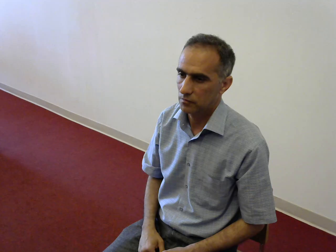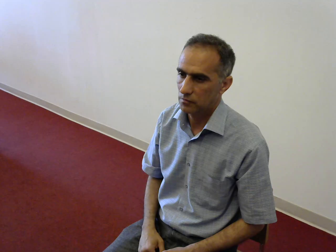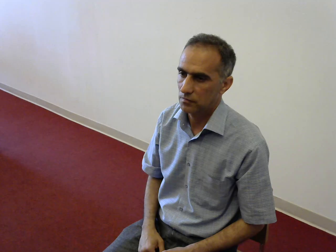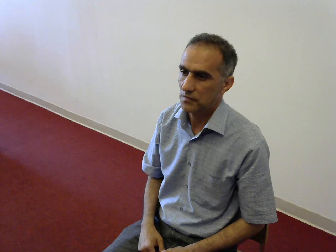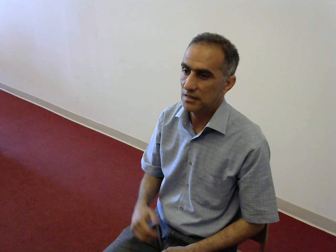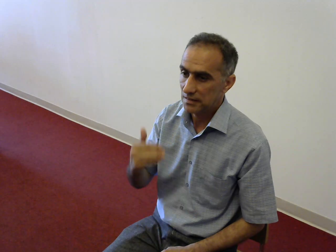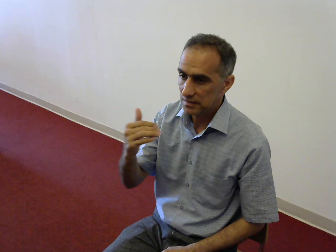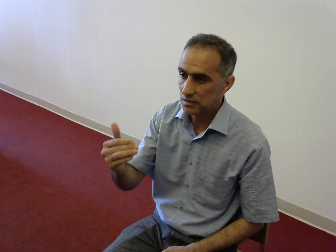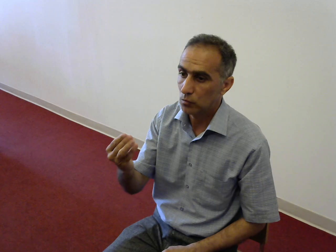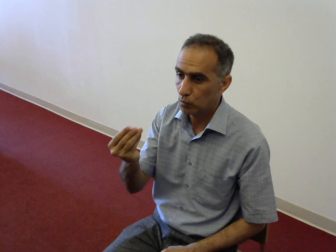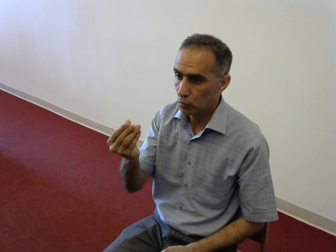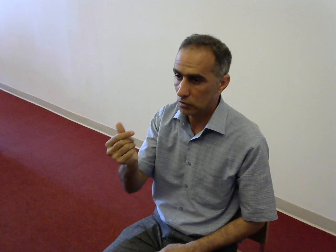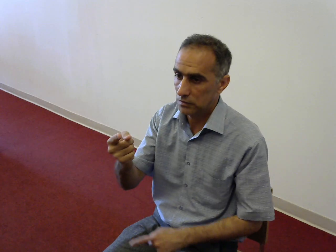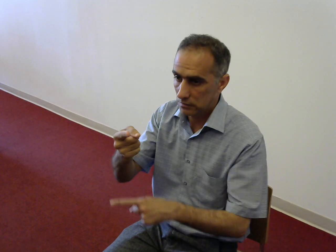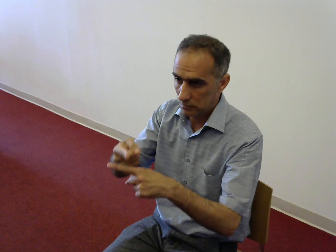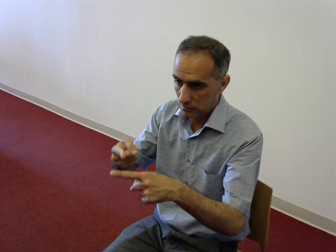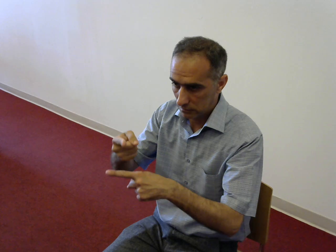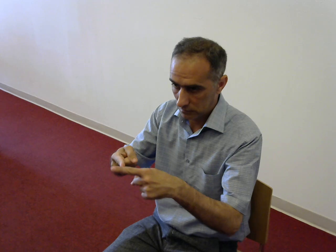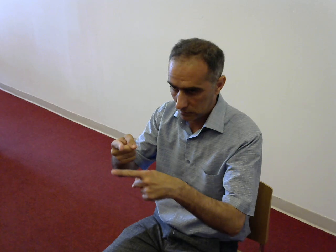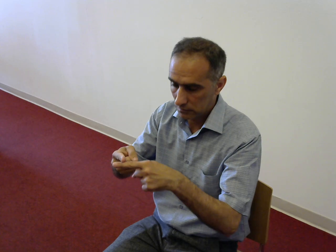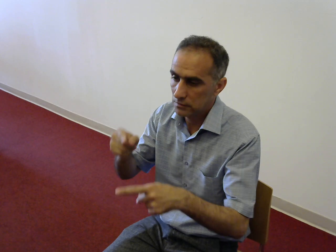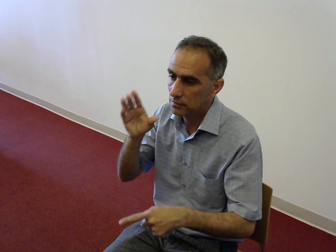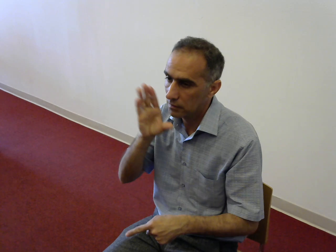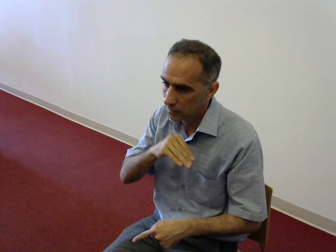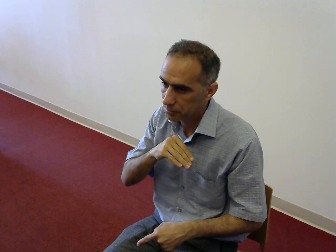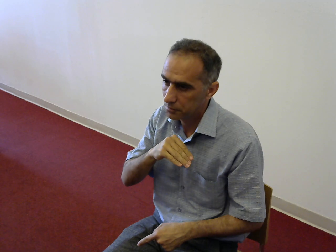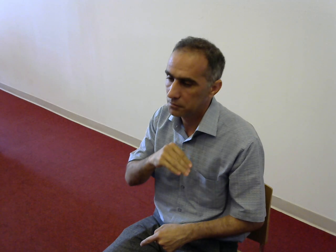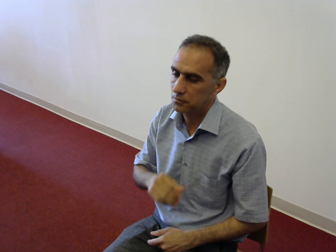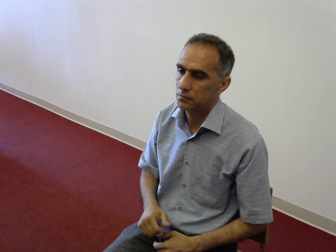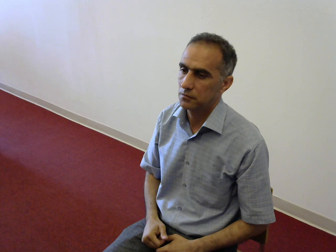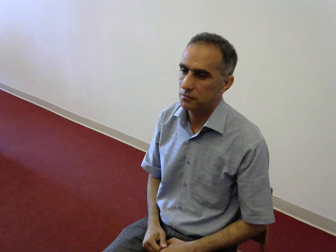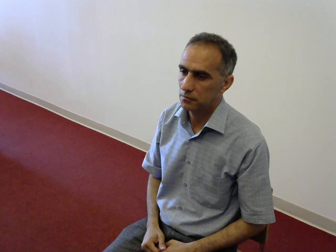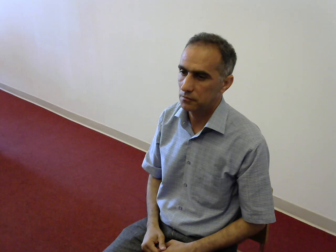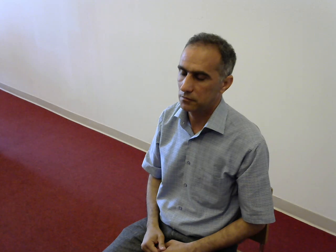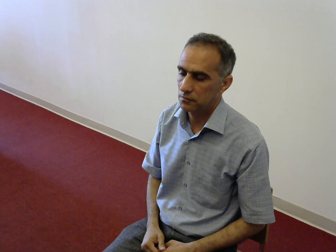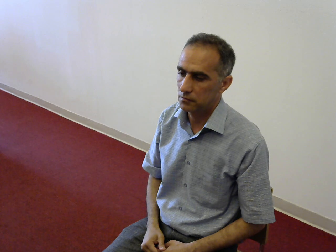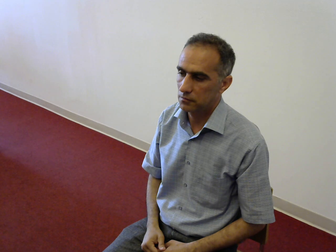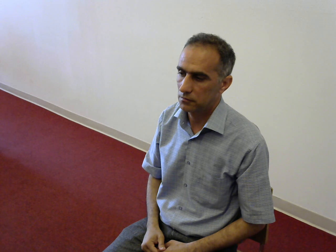Siz pulu xırdalaya bilərsinizmi?